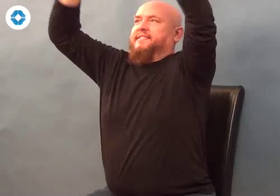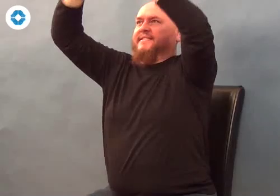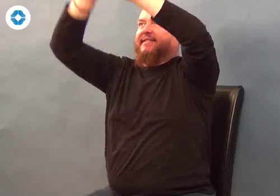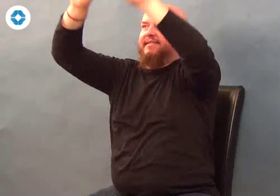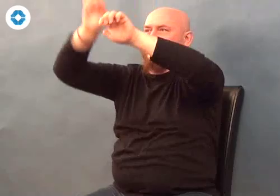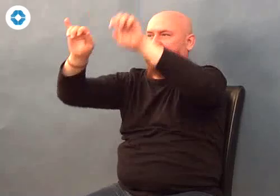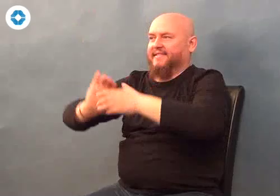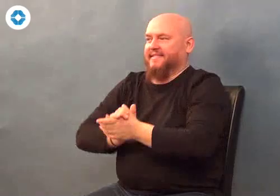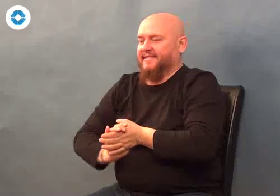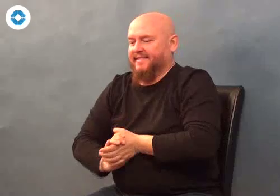Schodzi po drabinie i zaciera ręce.